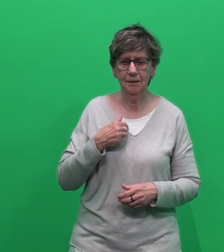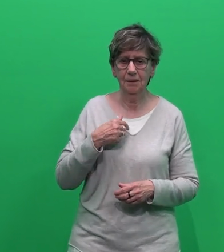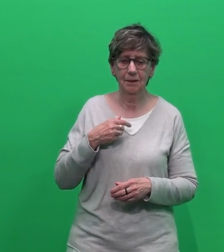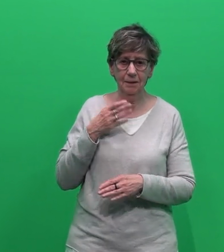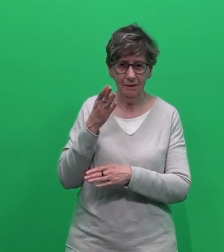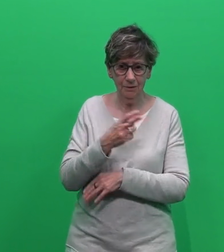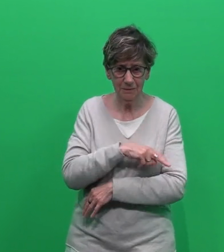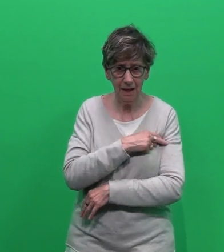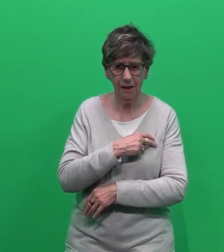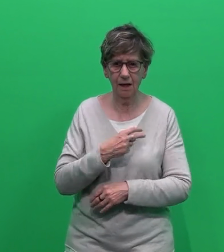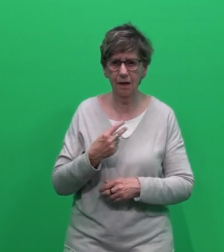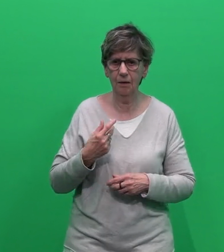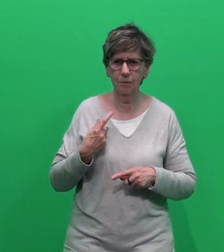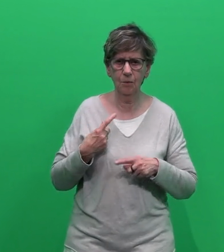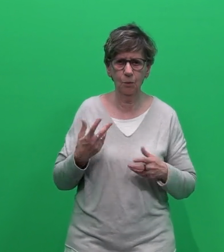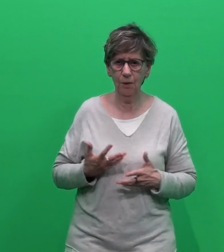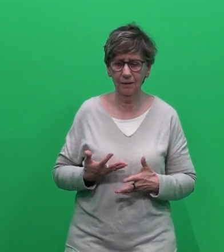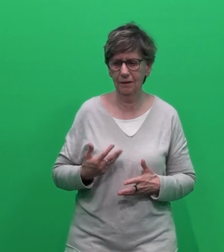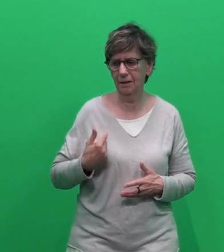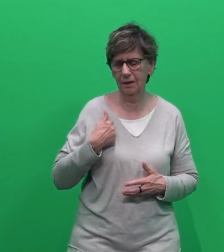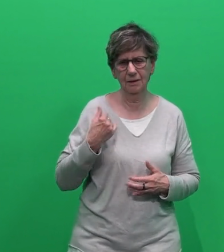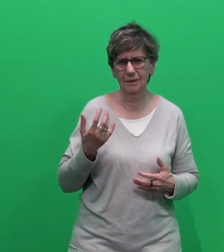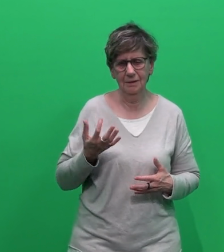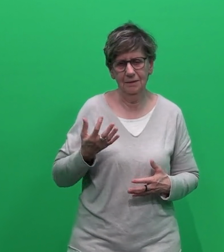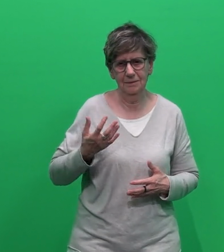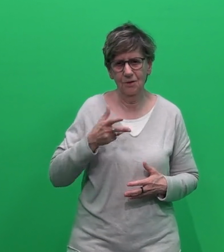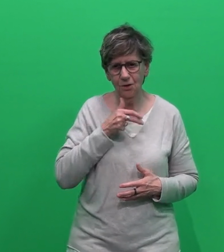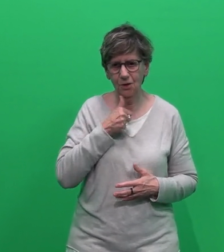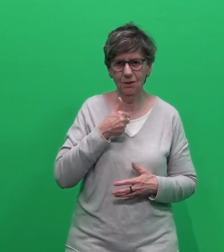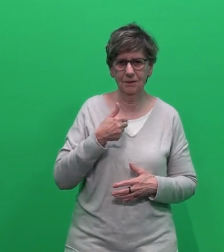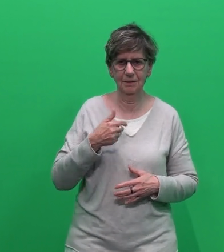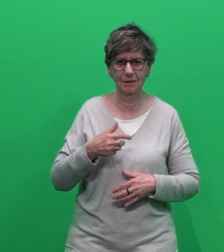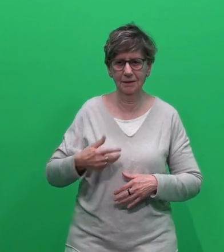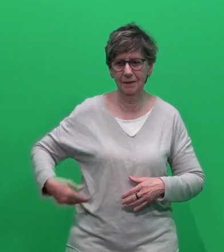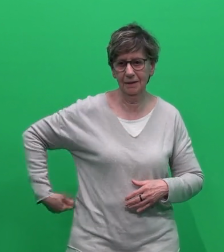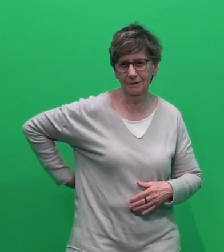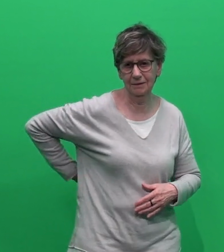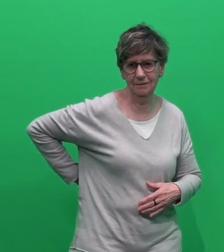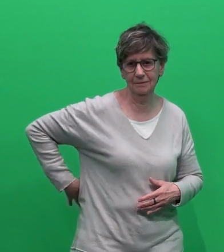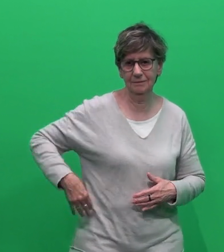He anat a l'hosptal d'urgències perquè em faia mal l'espatlla i l'esquena.